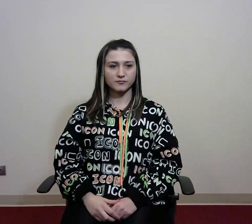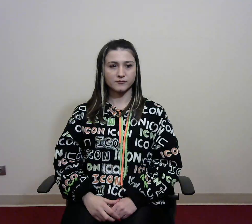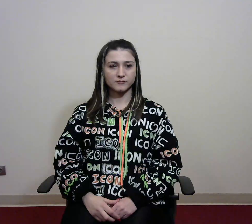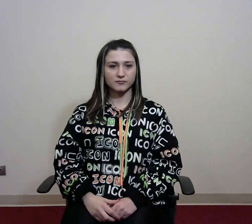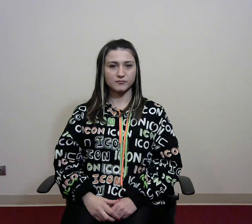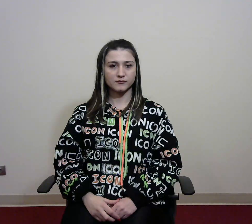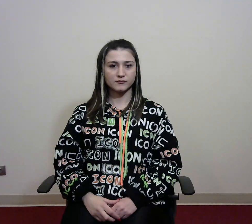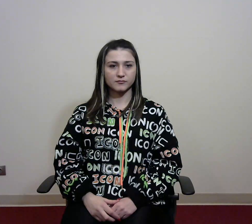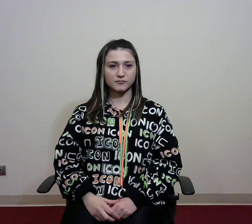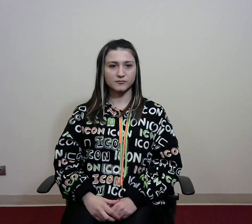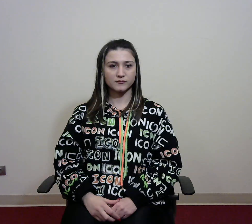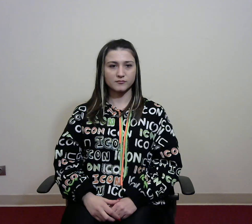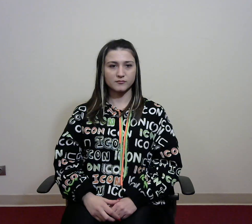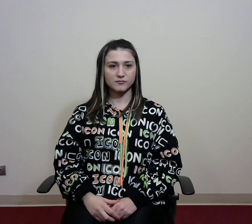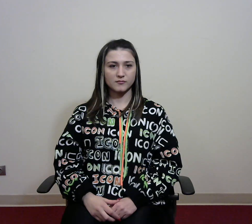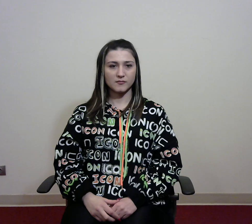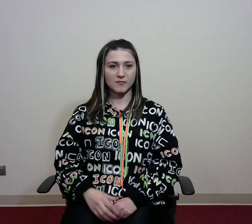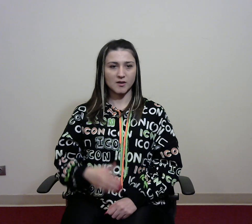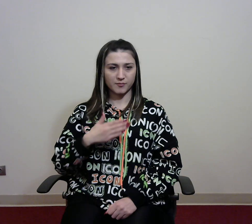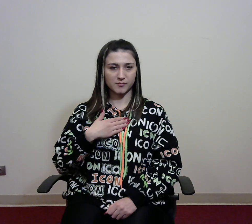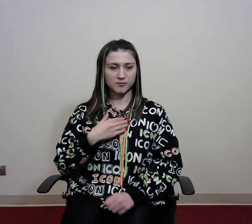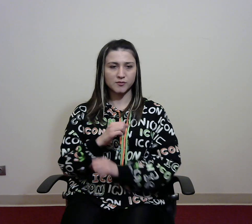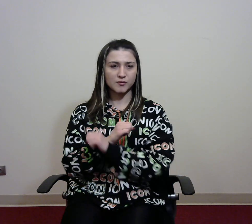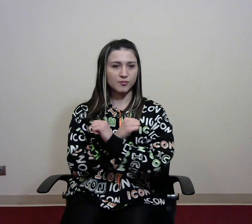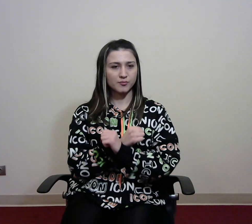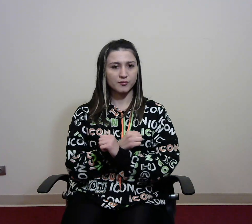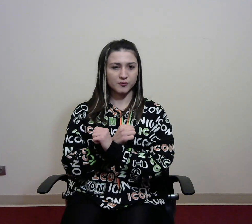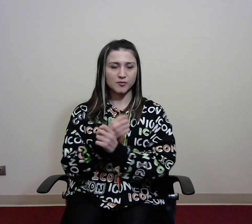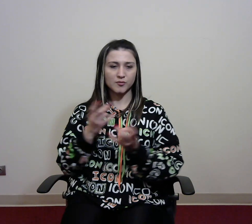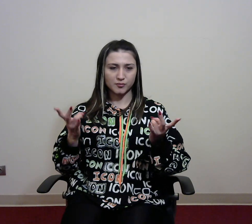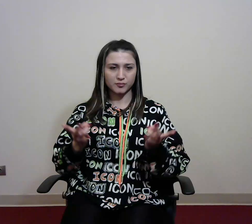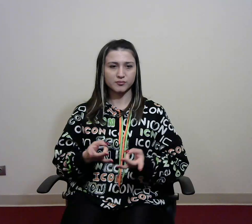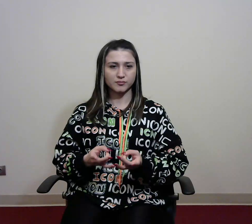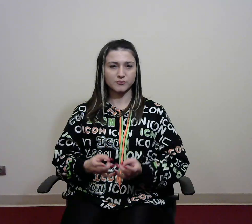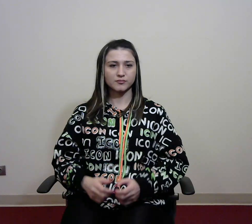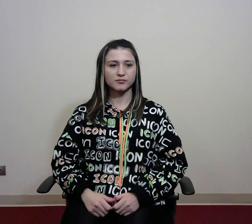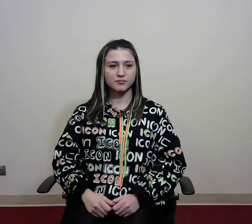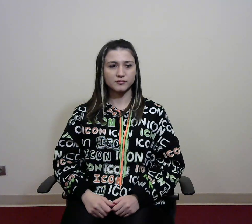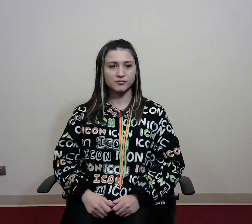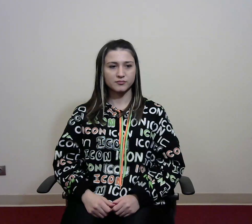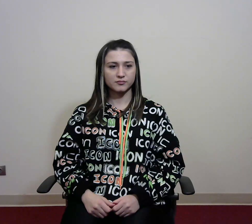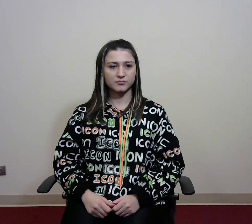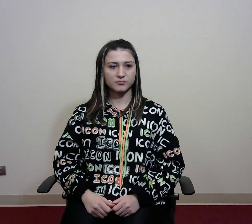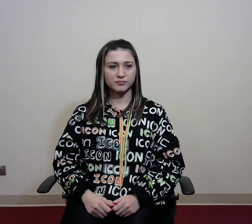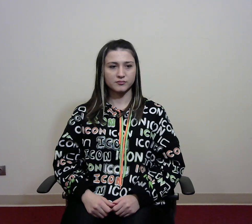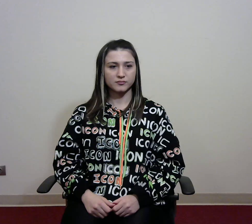Mənə istirahət etmək lazımdır